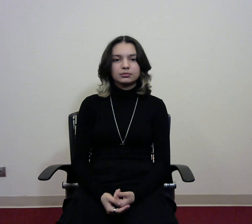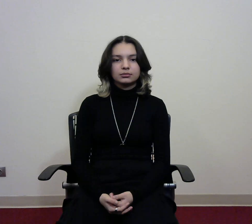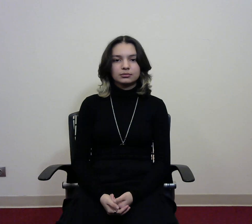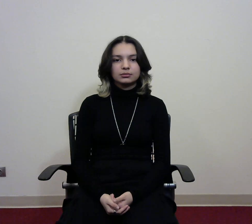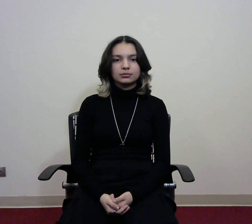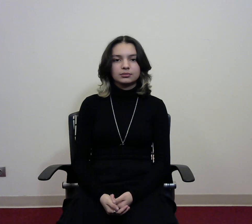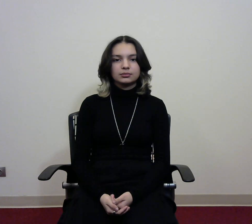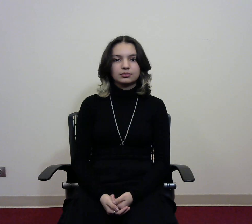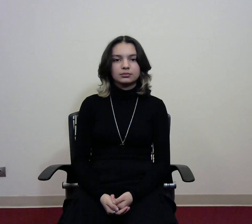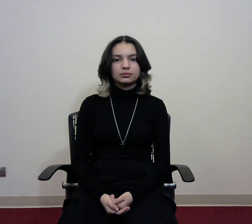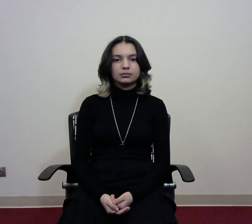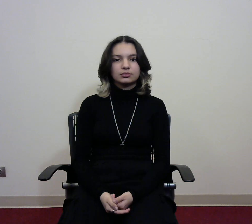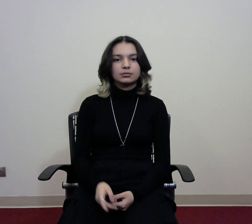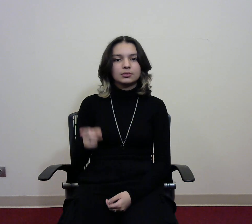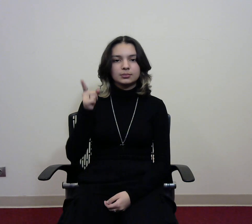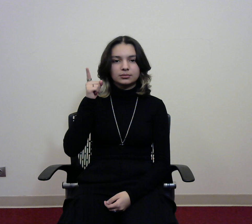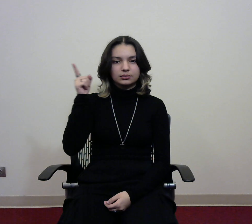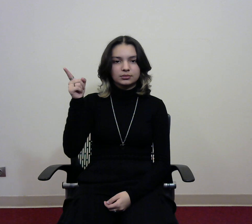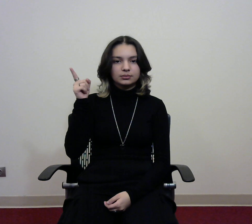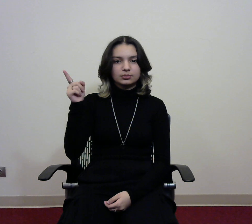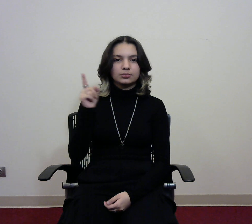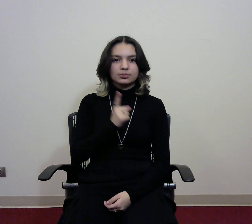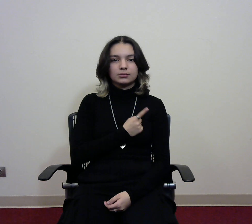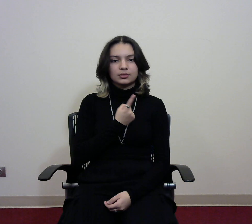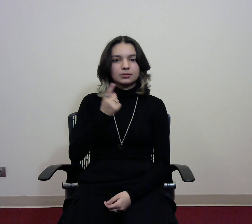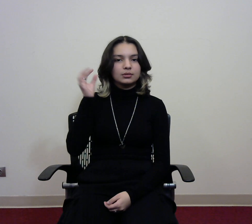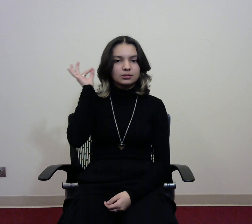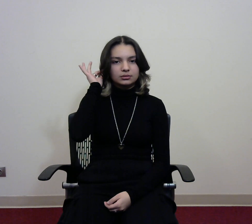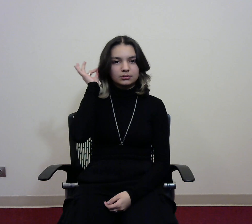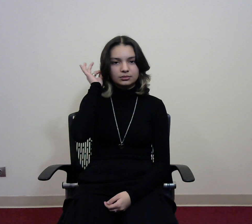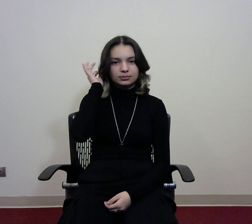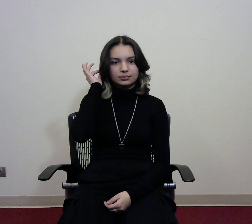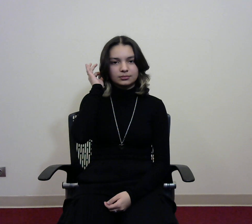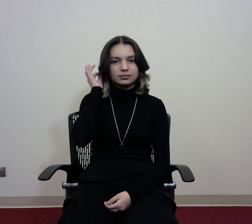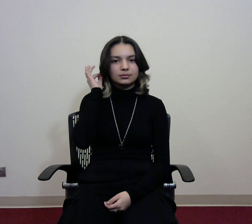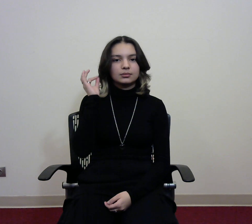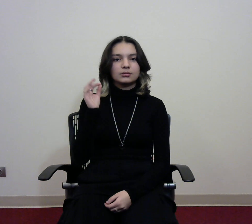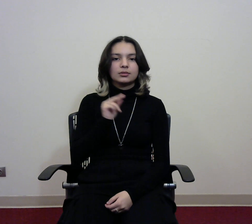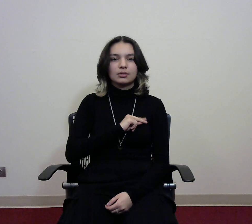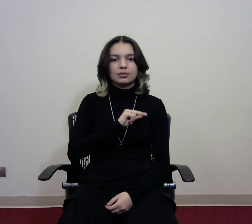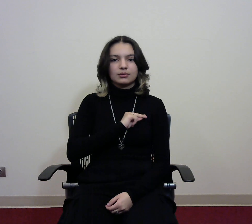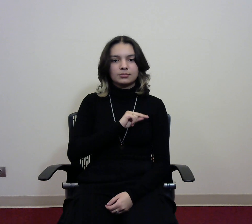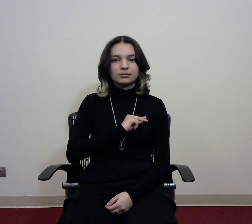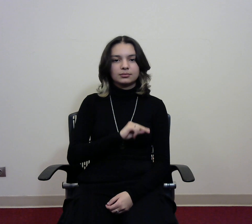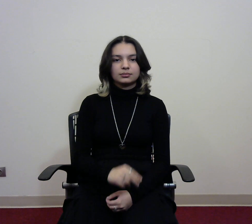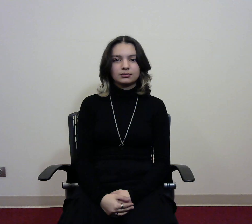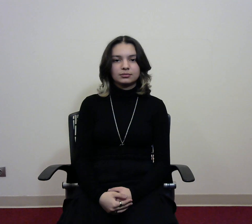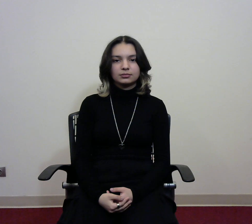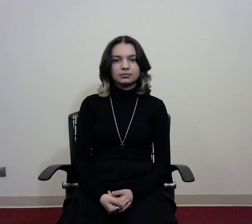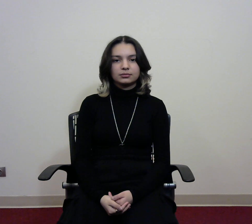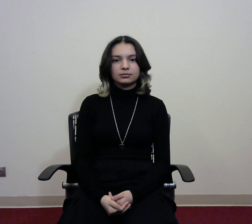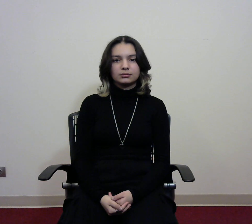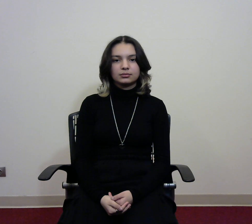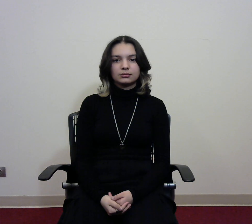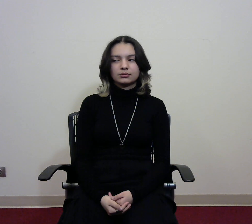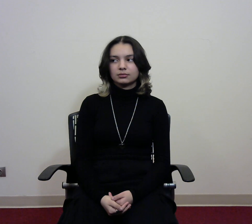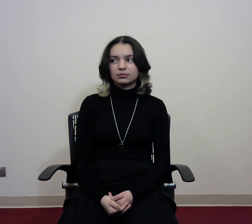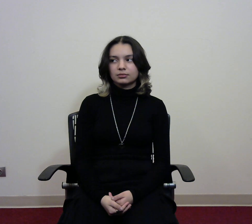Orda professional həkimlər çalışır